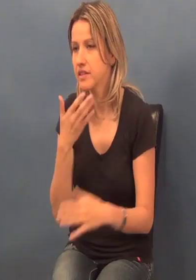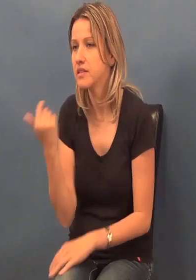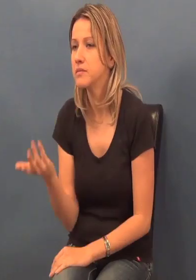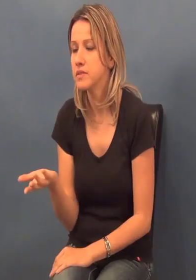Nie ma.